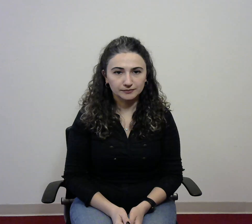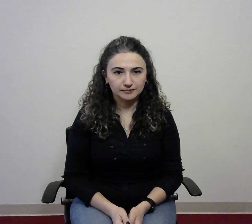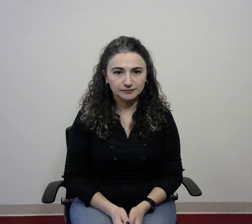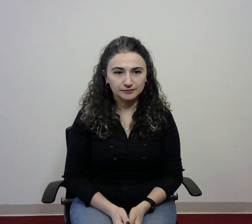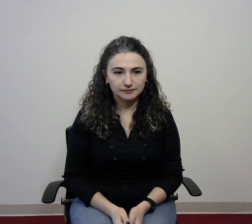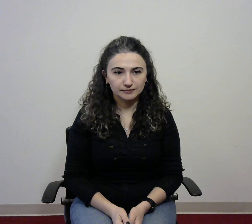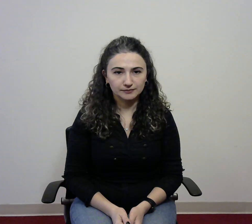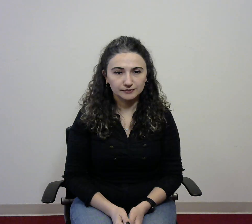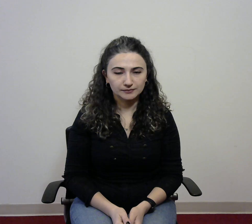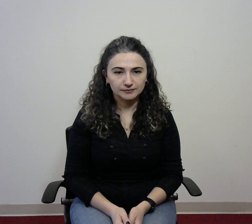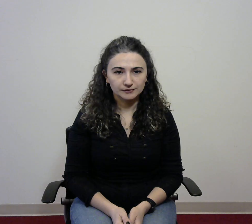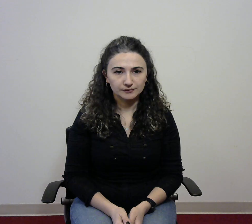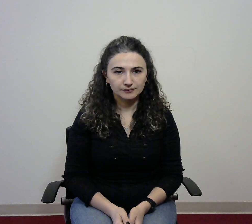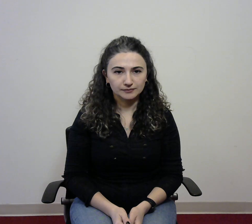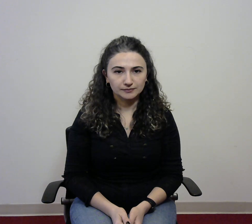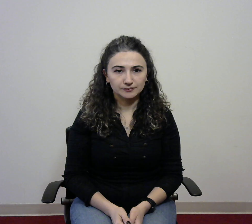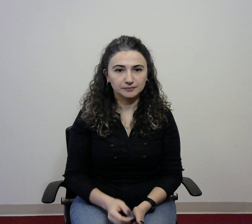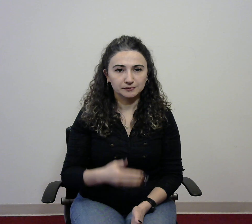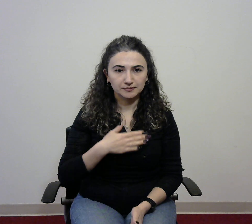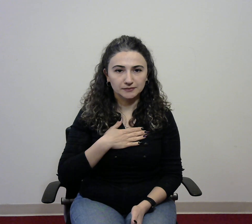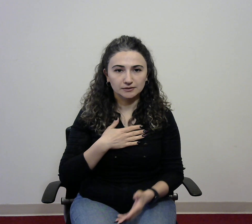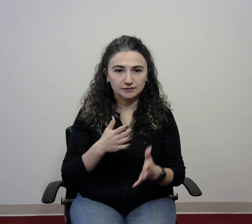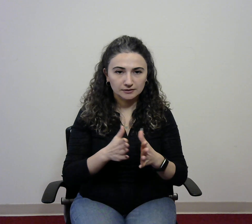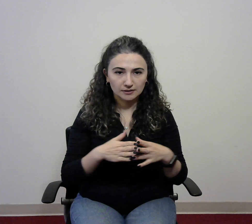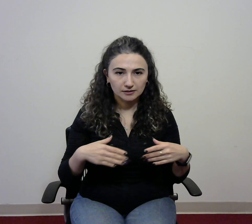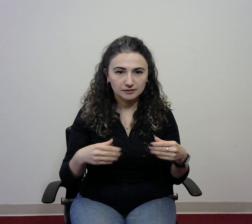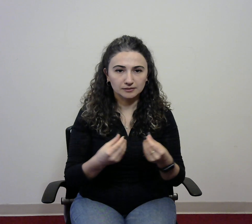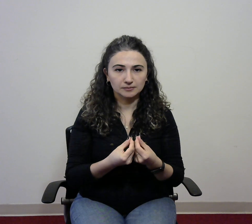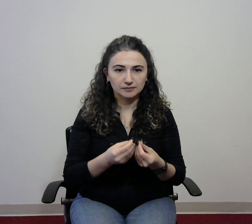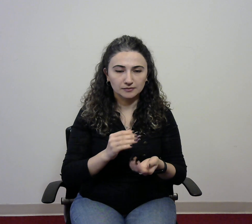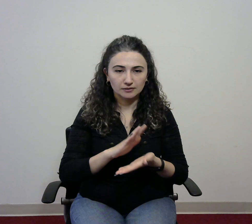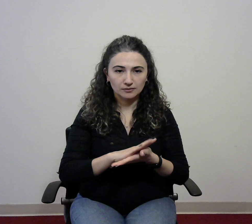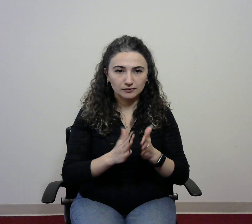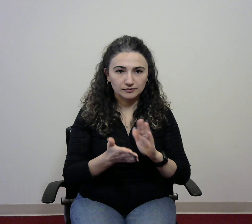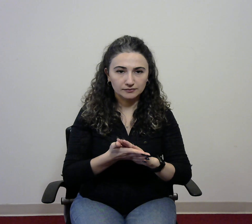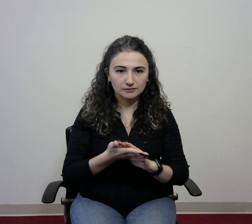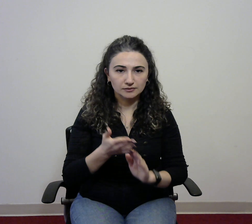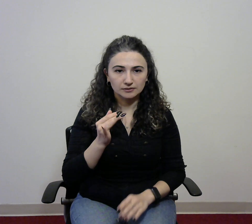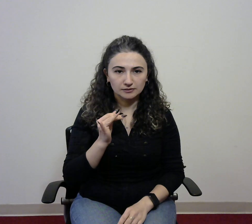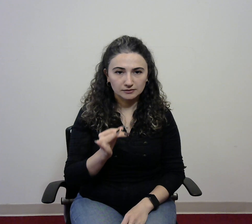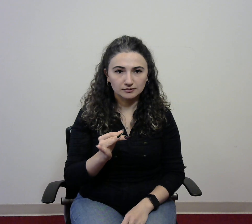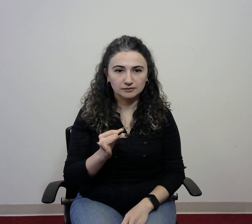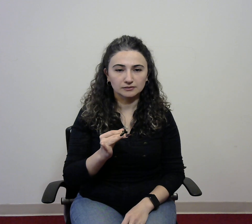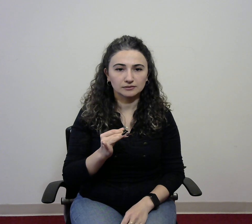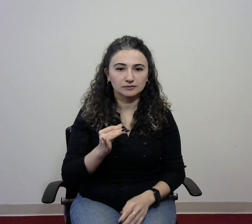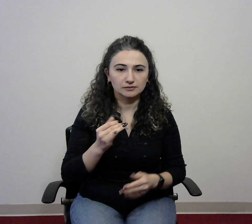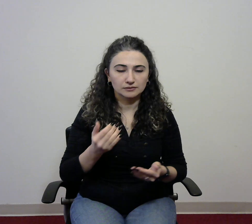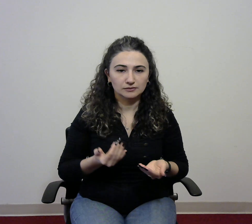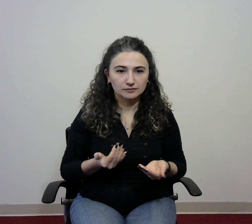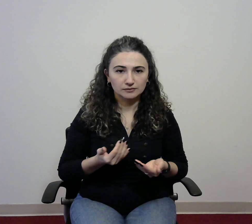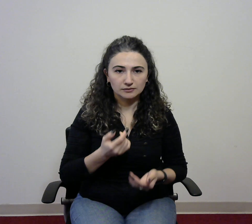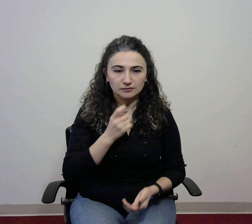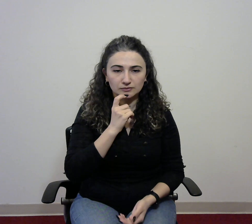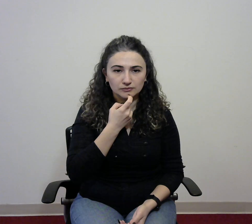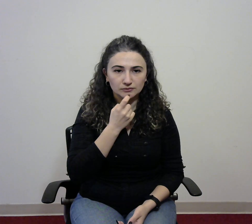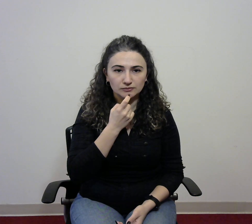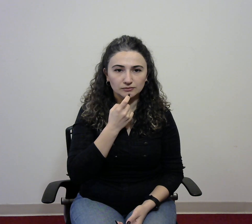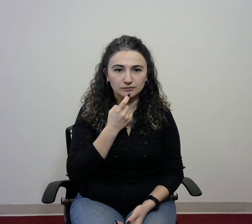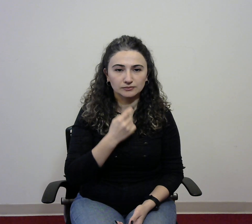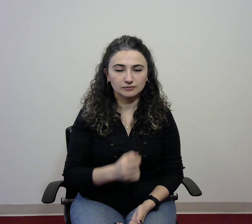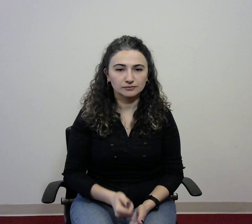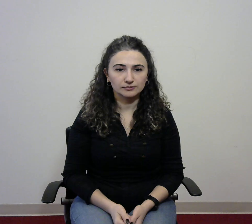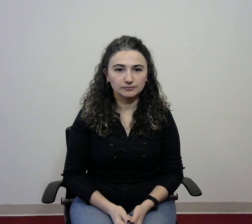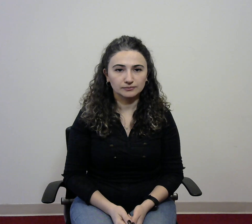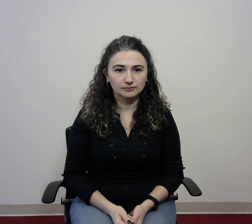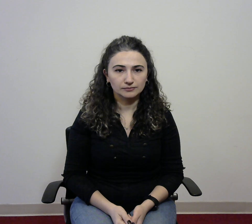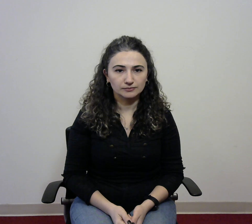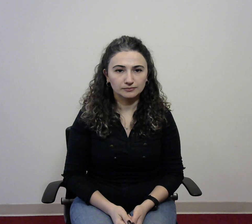Mənim ailəmin vəziyyəti yaxşı deyil, yaşamaq çətindir